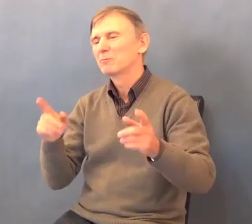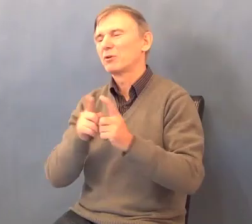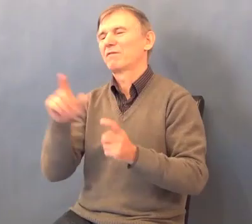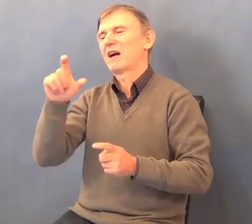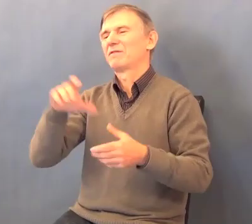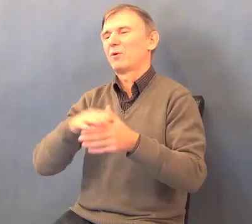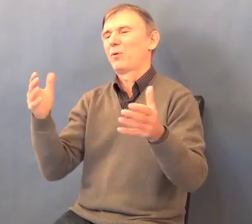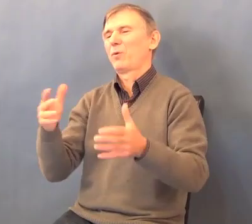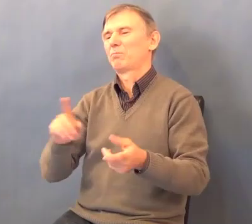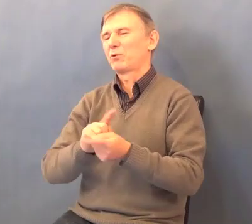Możemy się tam spotkać w czwartek w klubie.